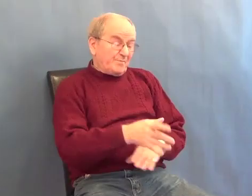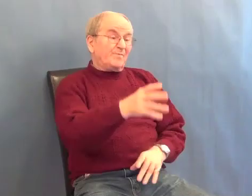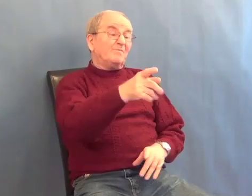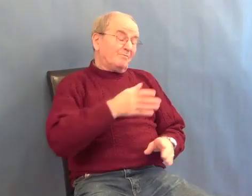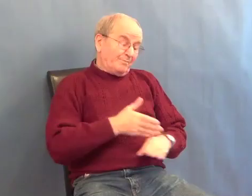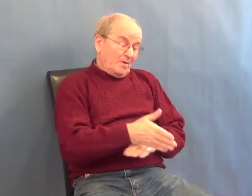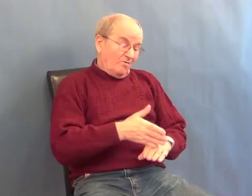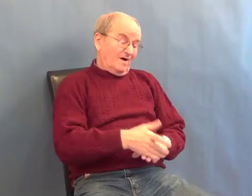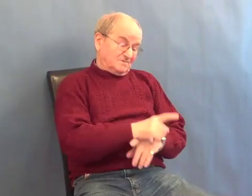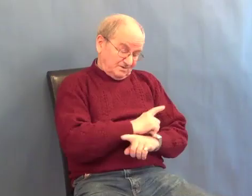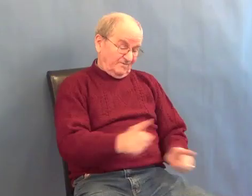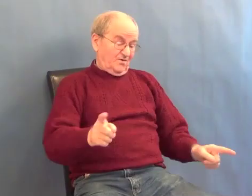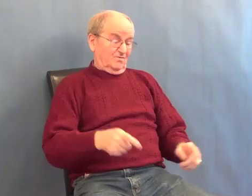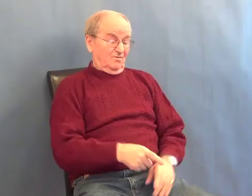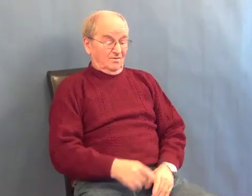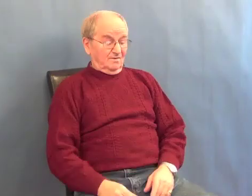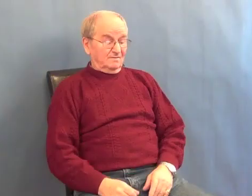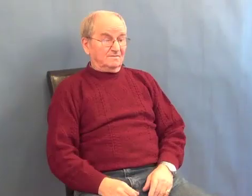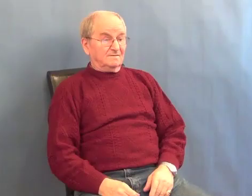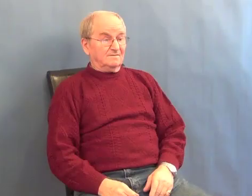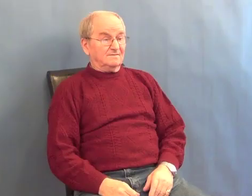Nie wolno piłować.